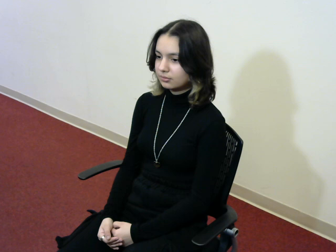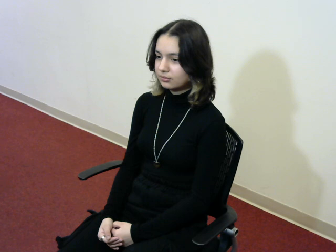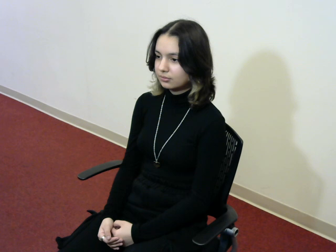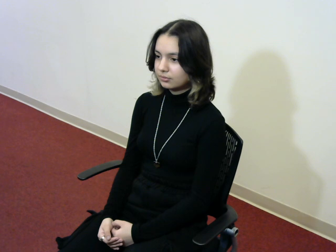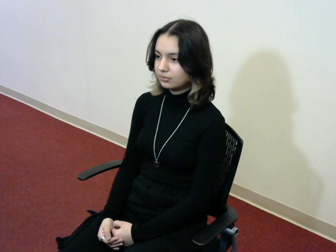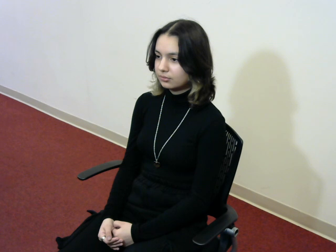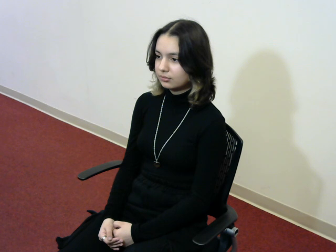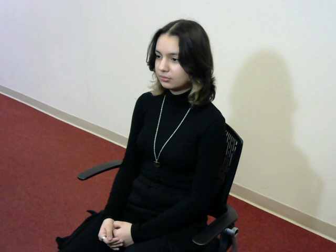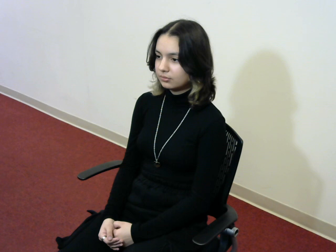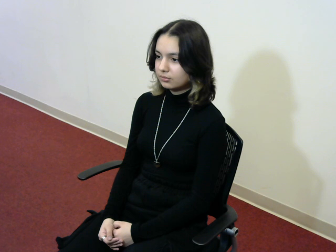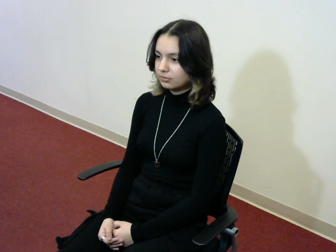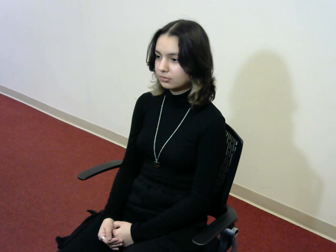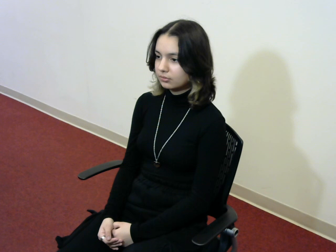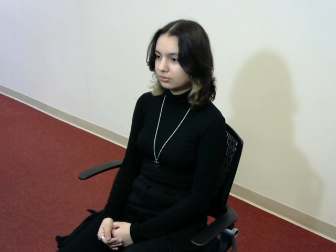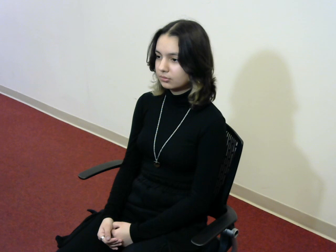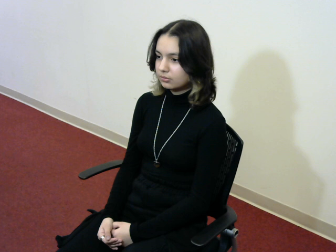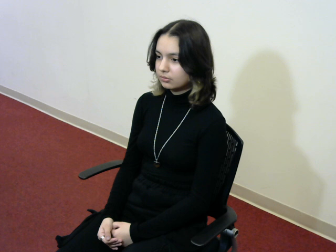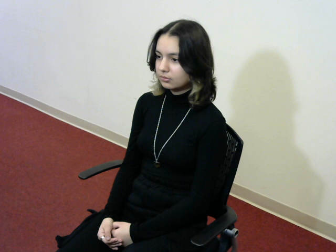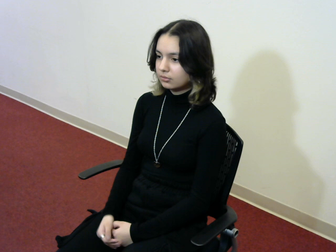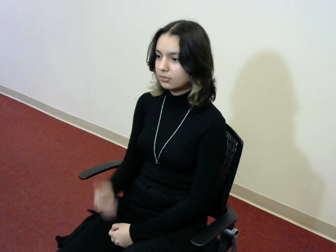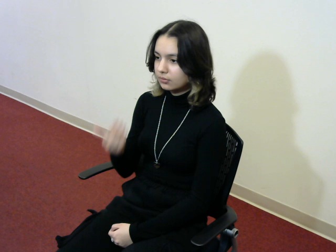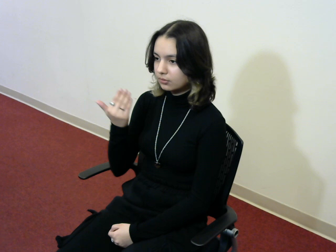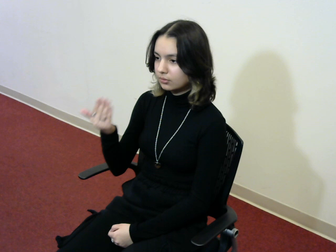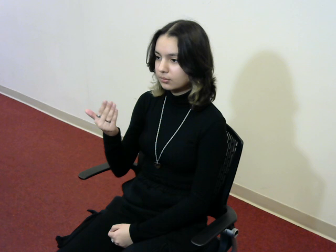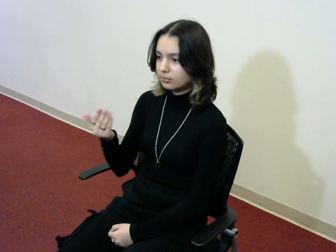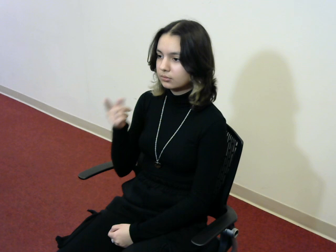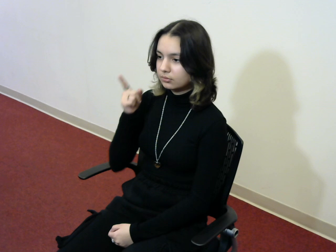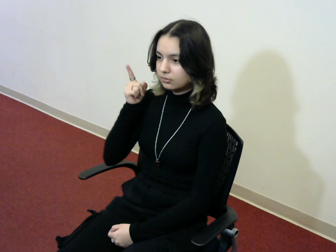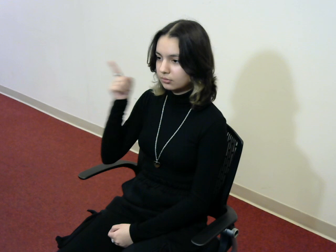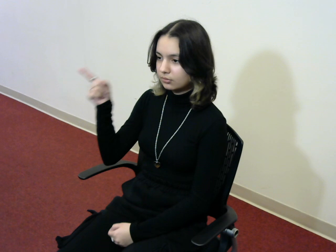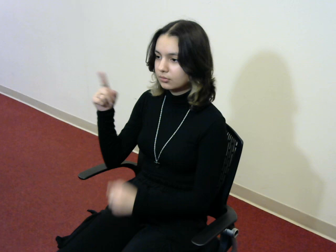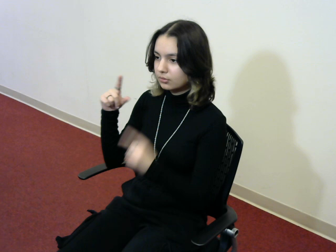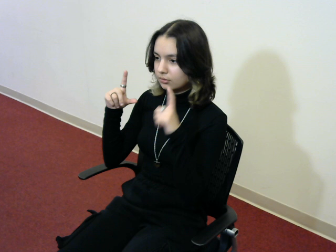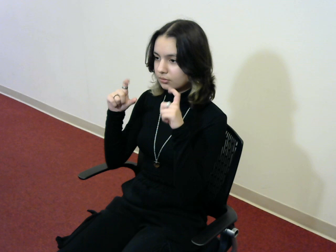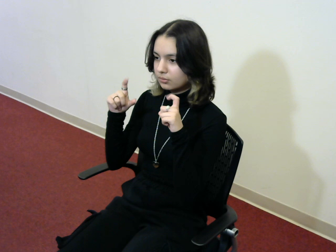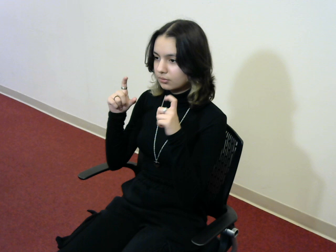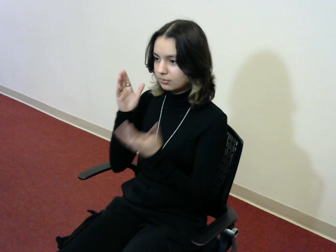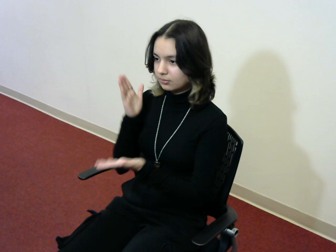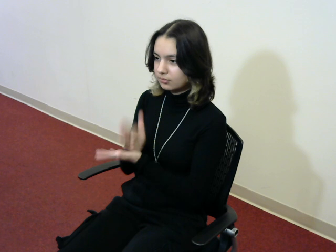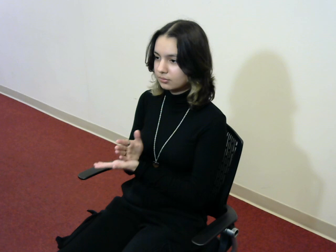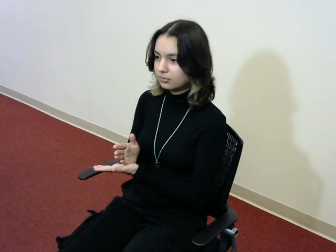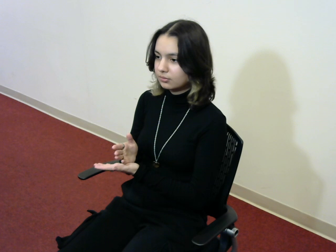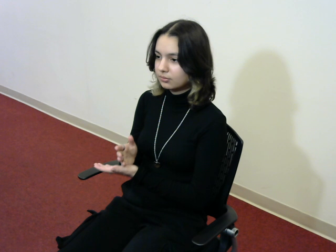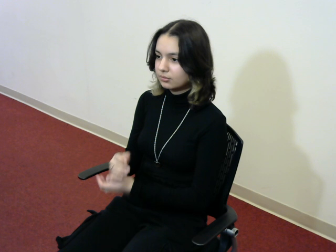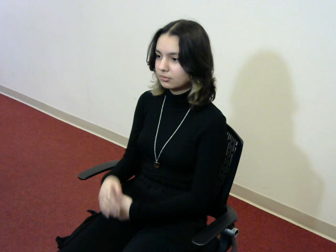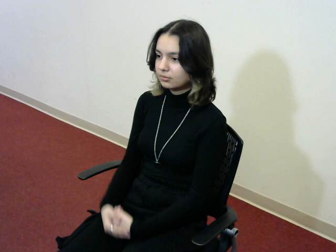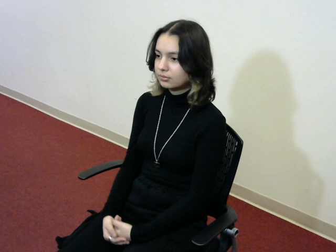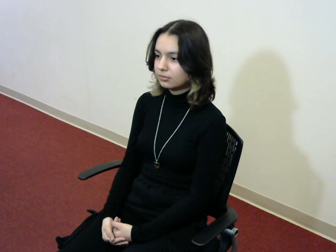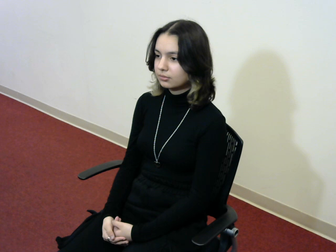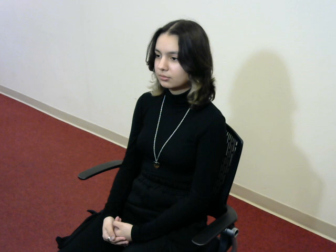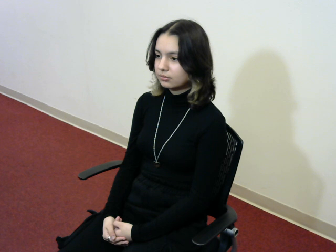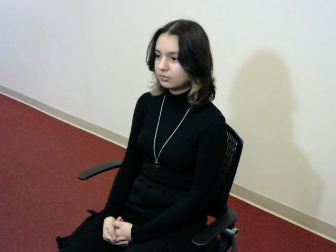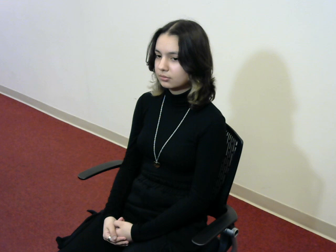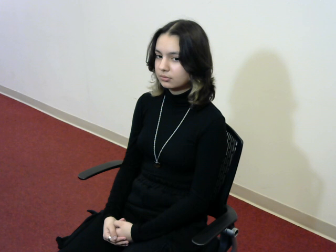Sizdə onun şəkli var?